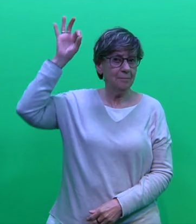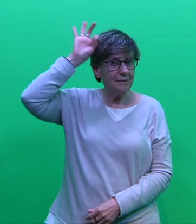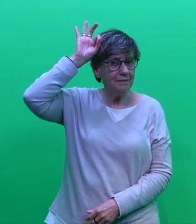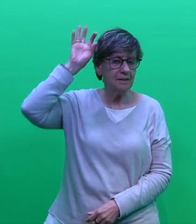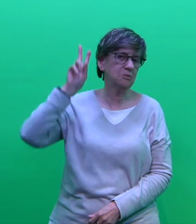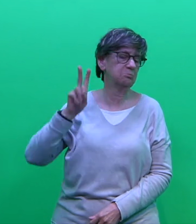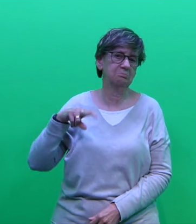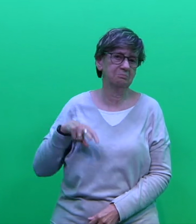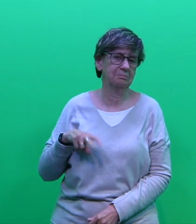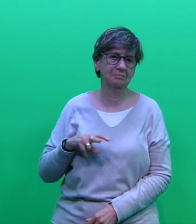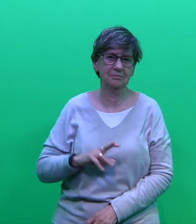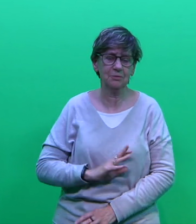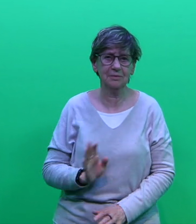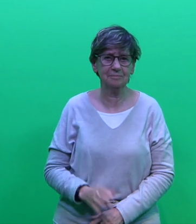No he portat mai implant.